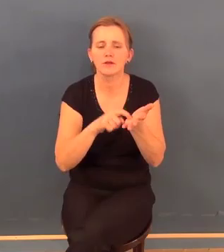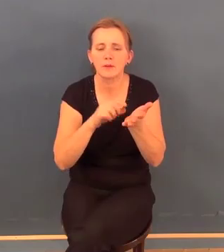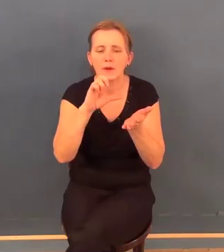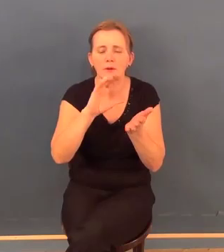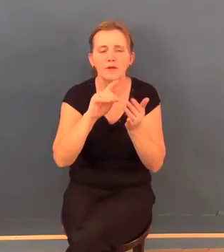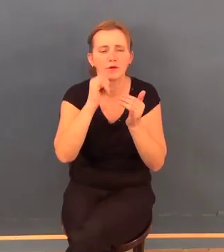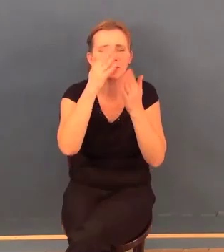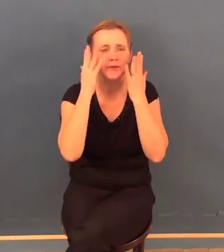Małe i żółte.